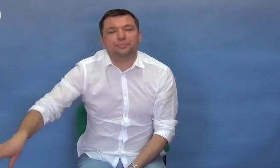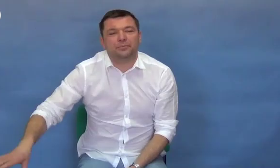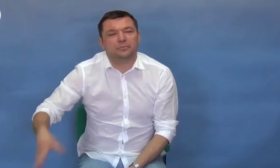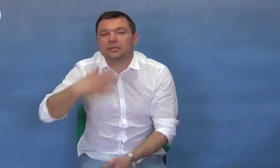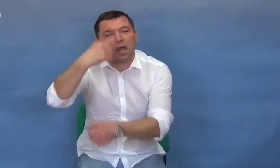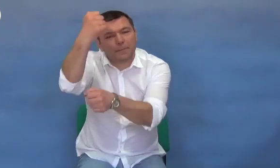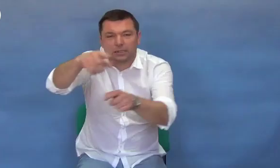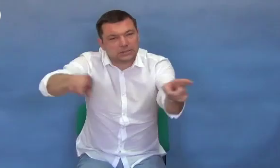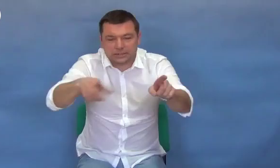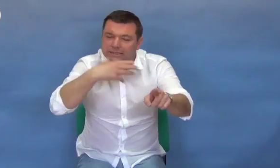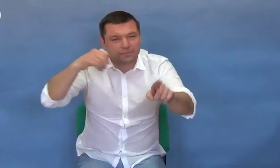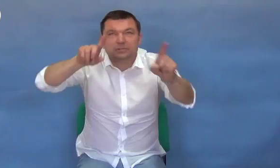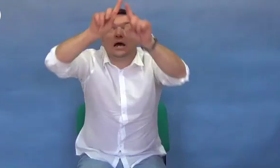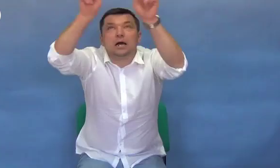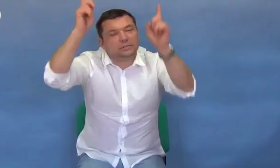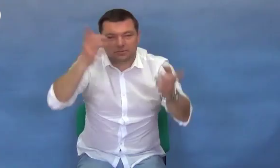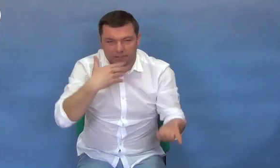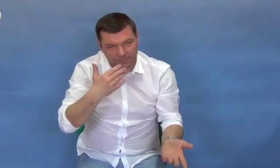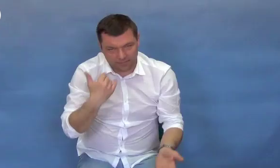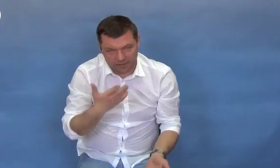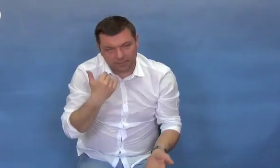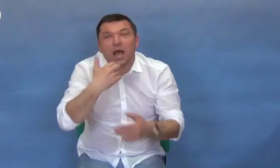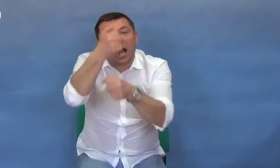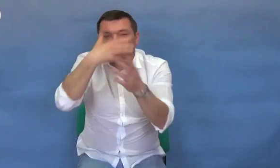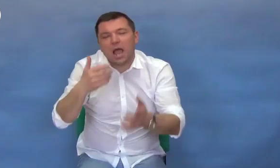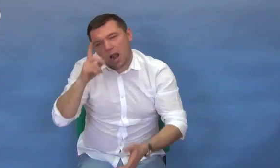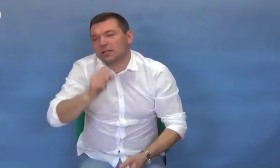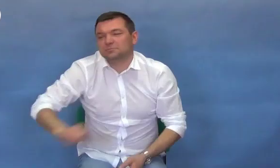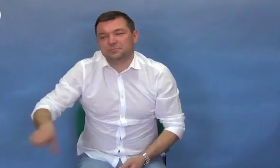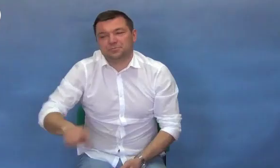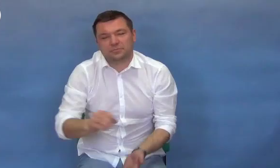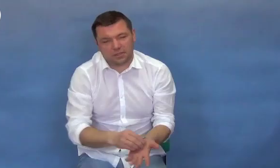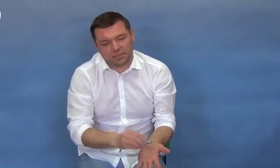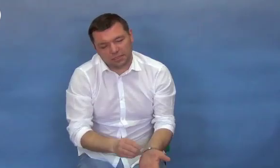Kiedy nie jest postawiony znak zakazu, ludzie są przyzwyczajeni do śmiecenia.